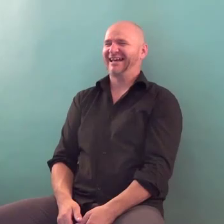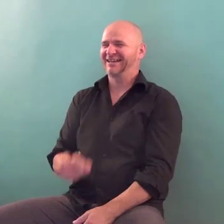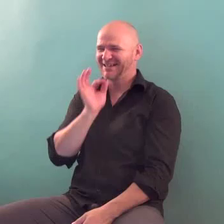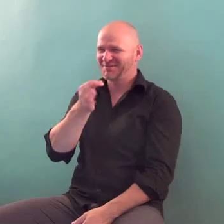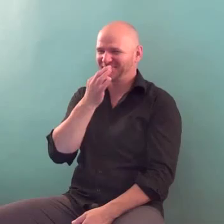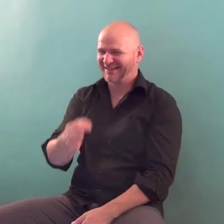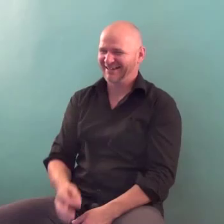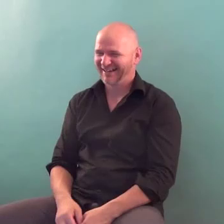Dobre pytanie.